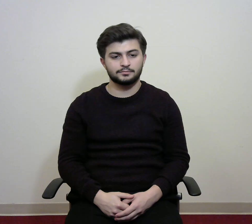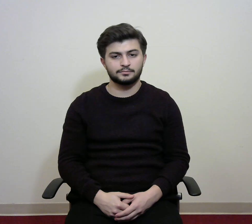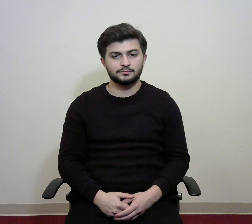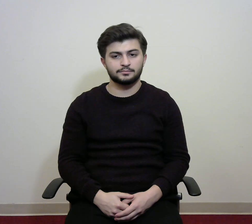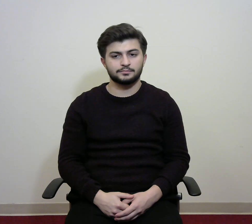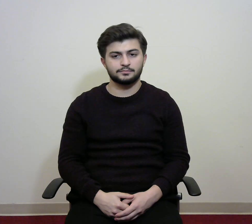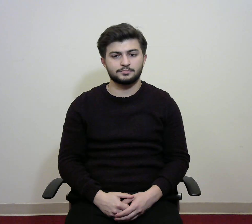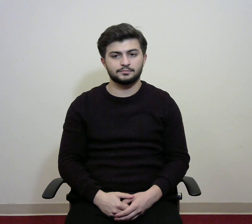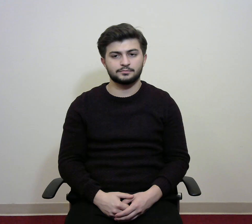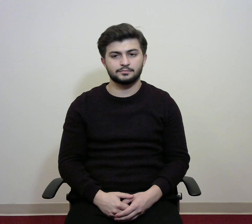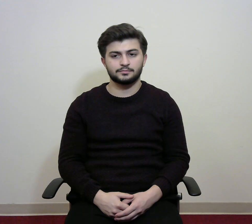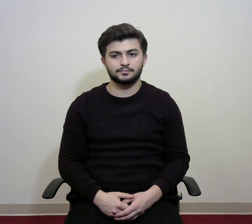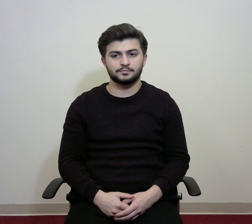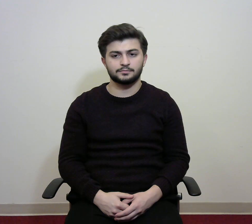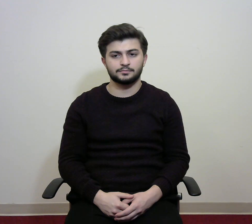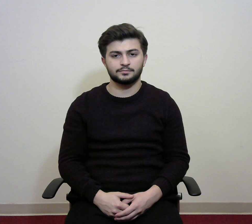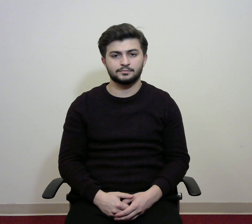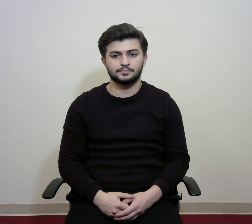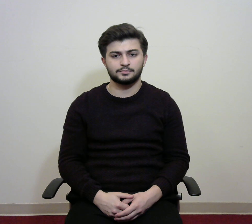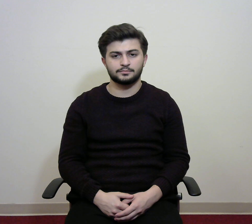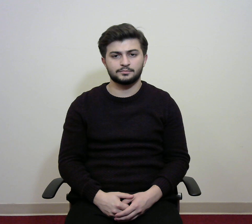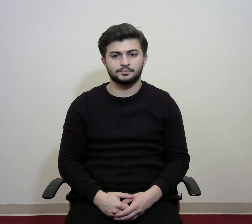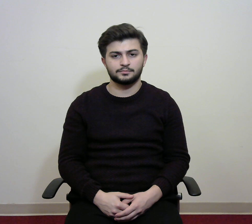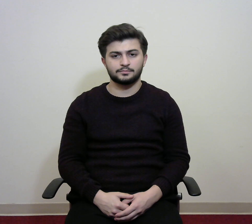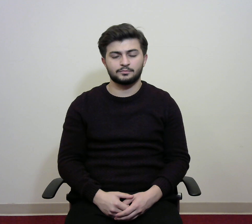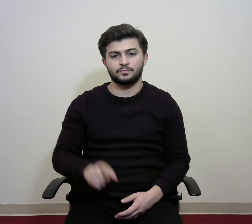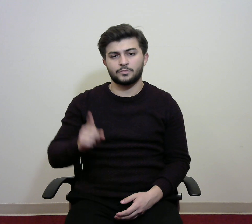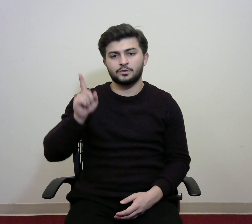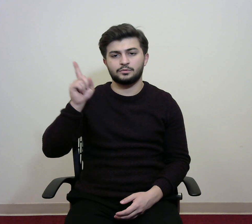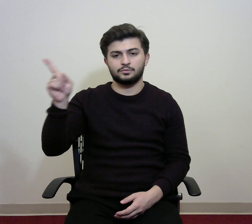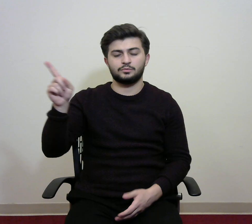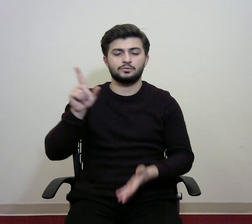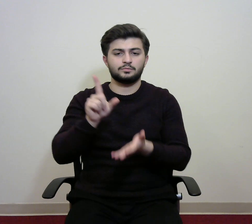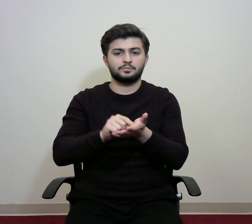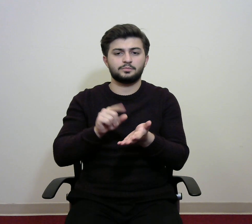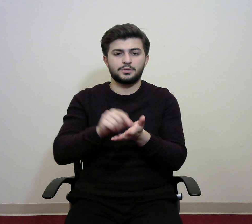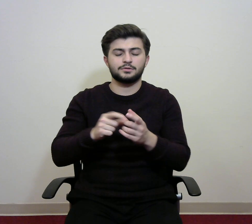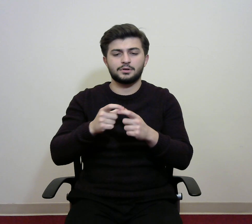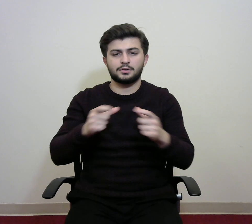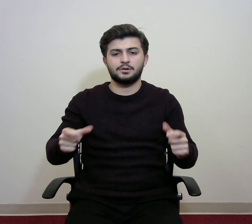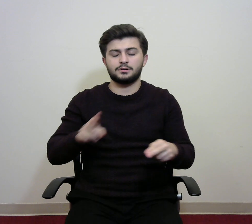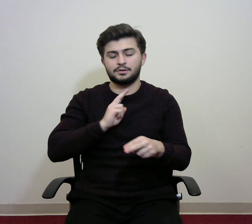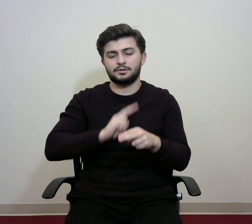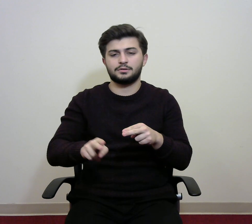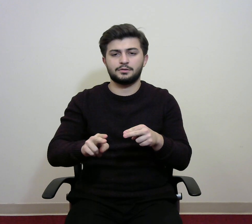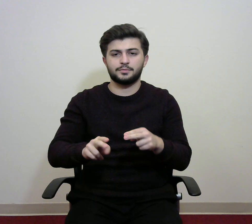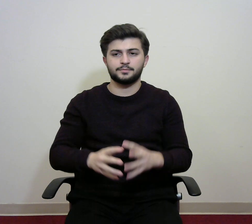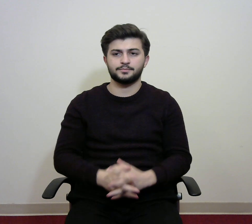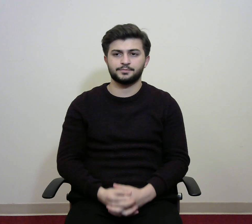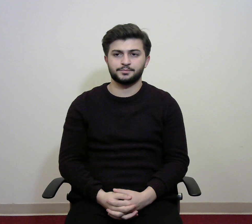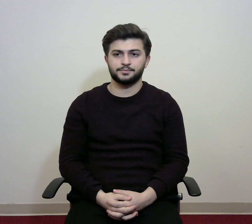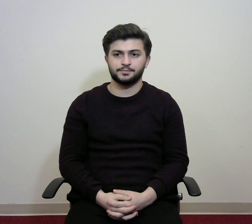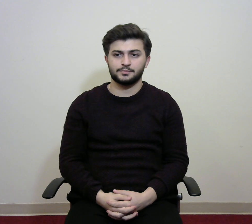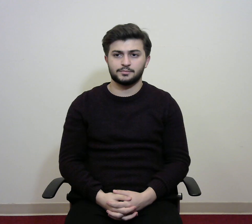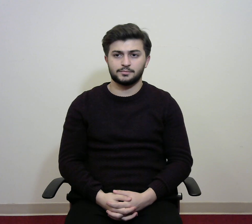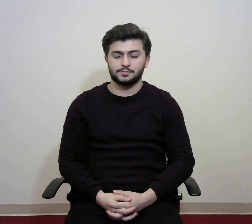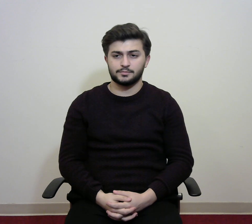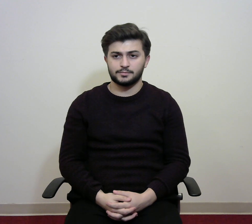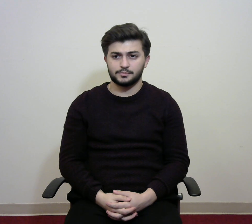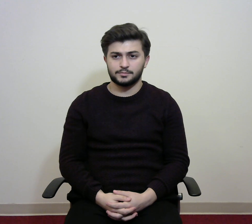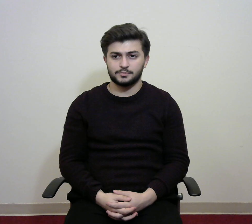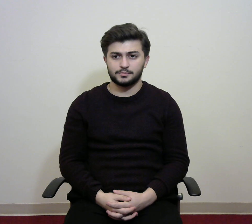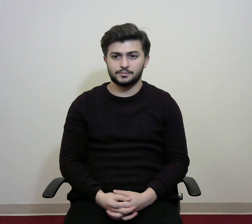O pensiya kartını itirib